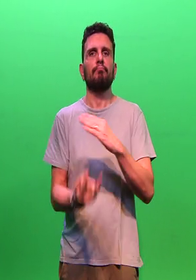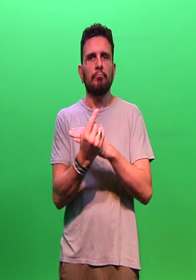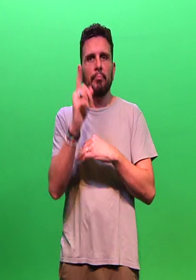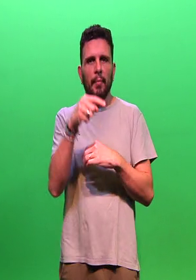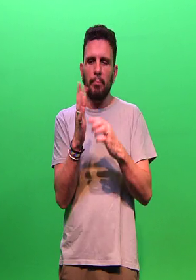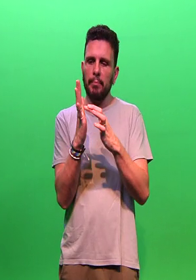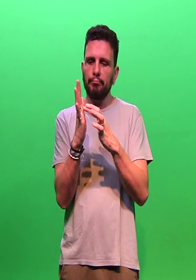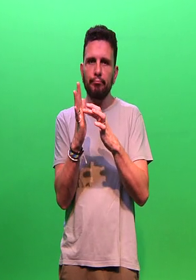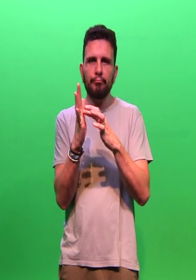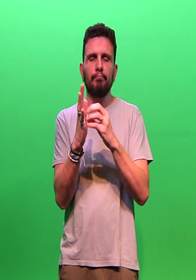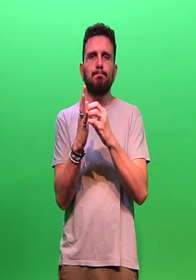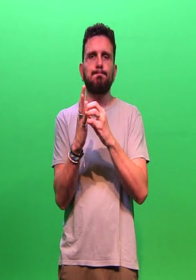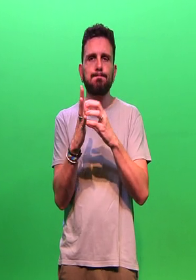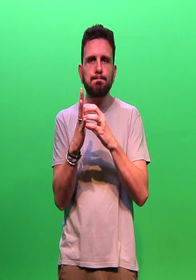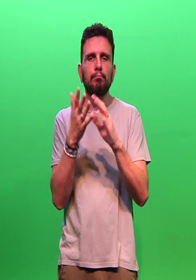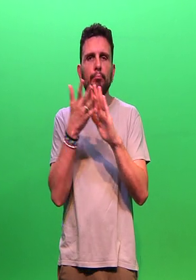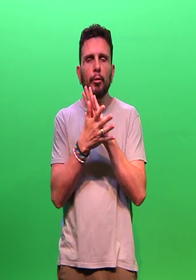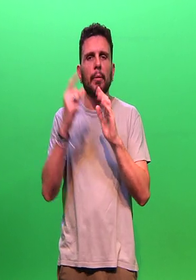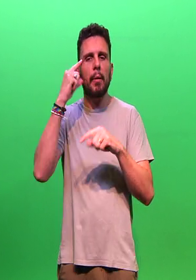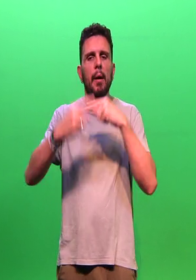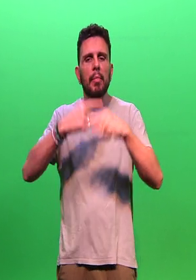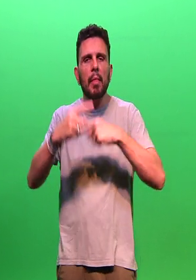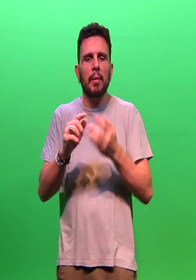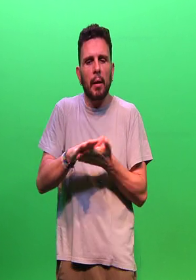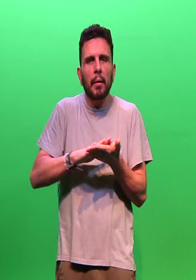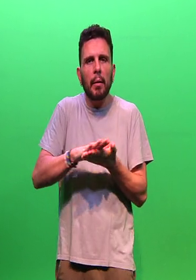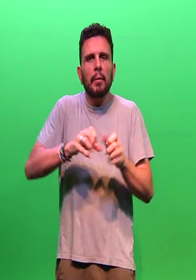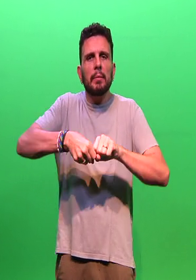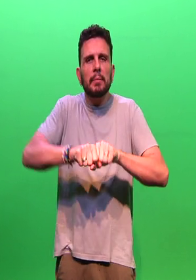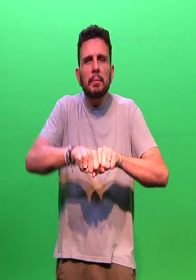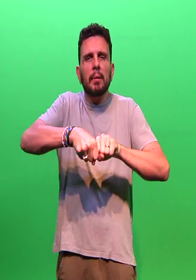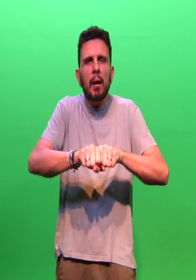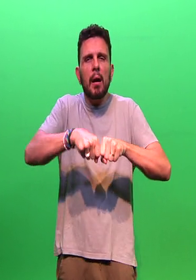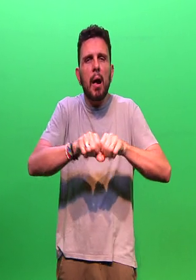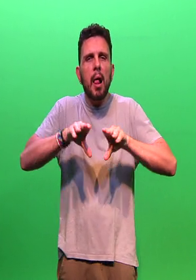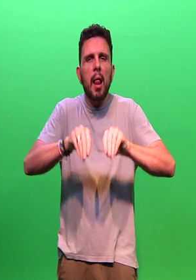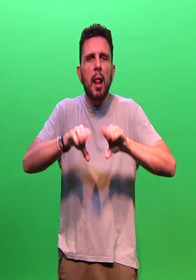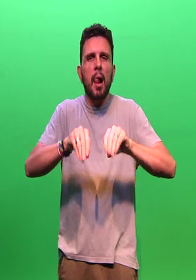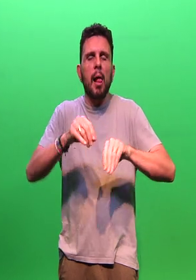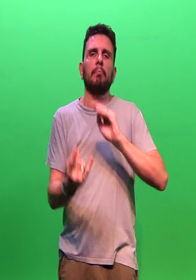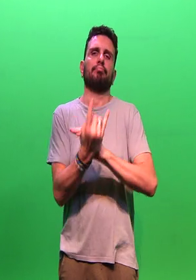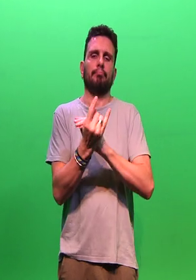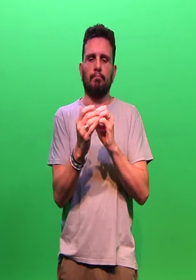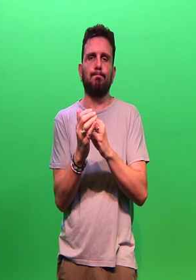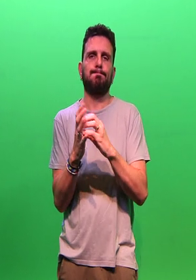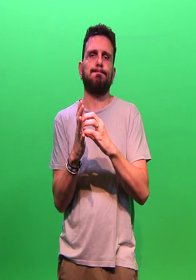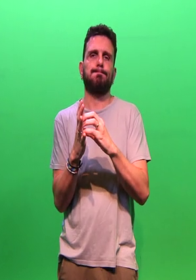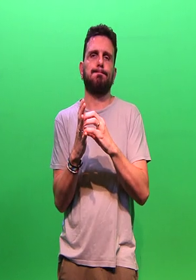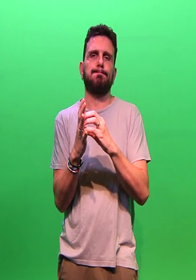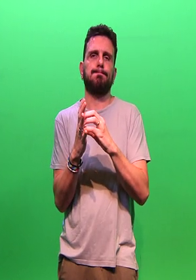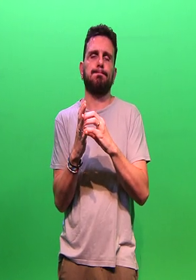També m'ha sortit un bony al palmell de la mà, perquè cada dia netejo i escorro el drap d'aigua fent el mateix moviment, fins que m'ha sortit el bony.